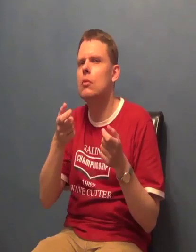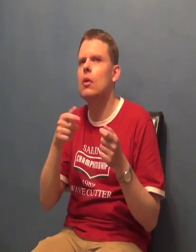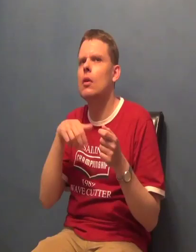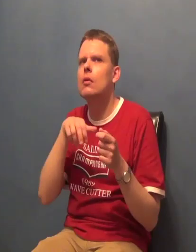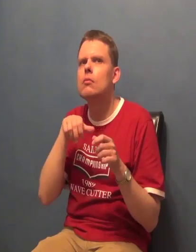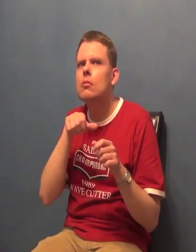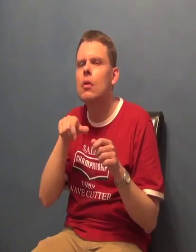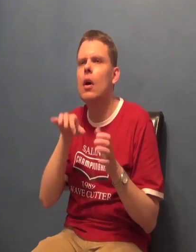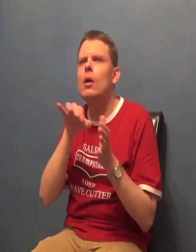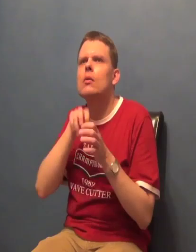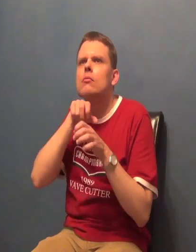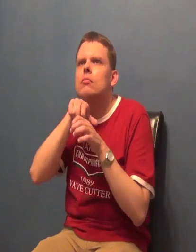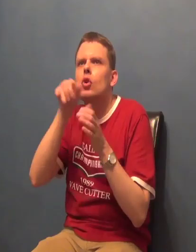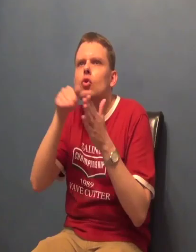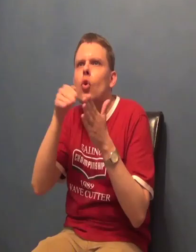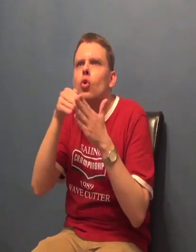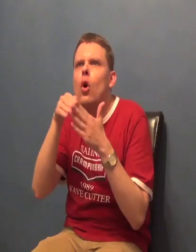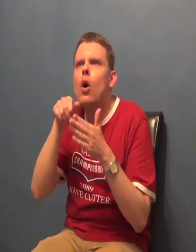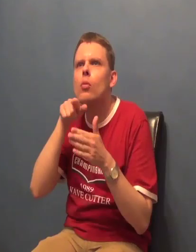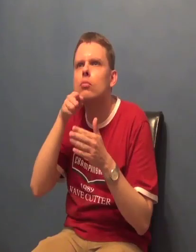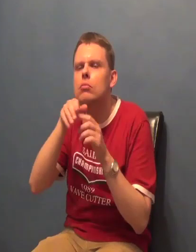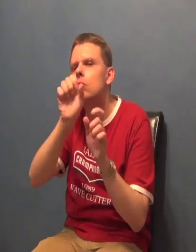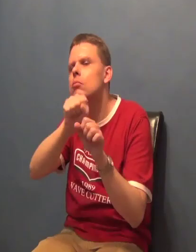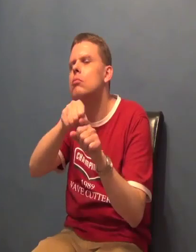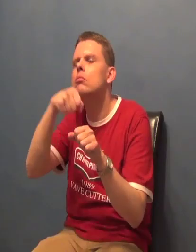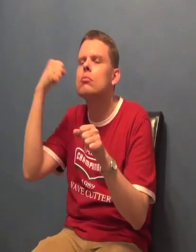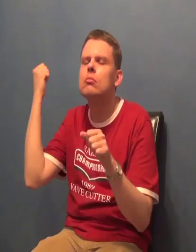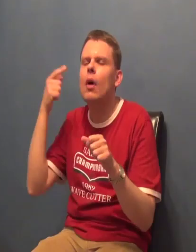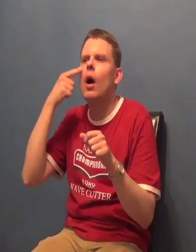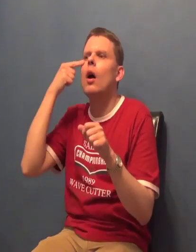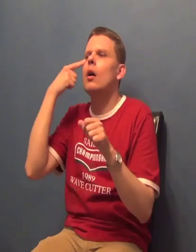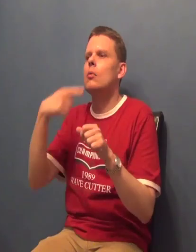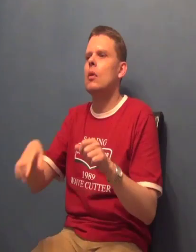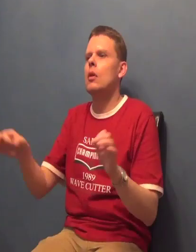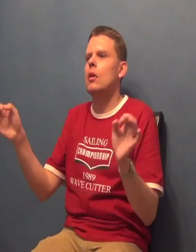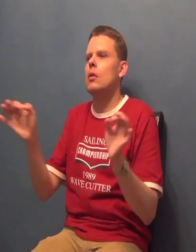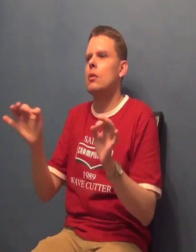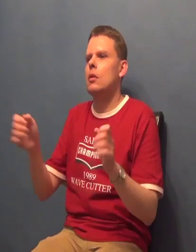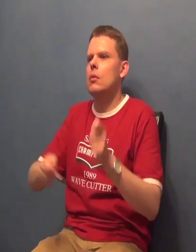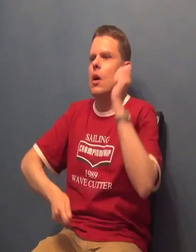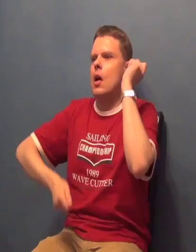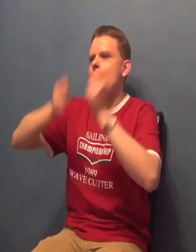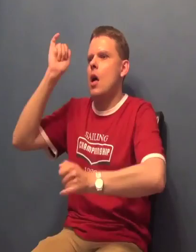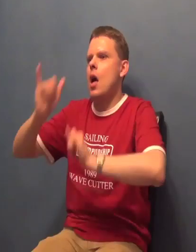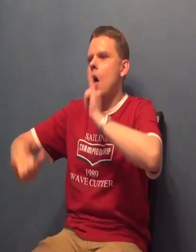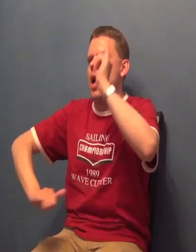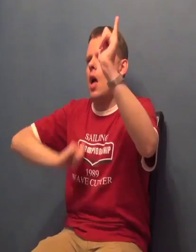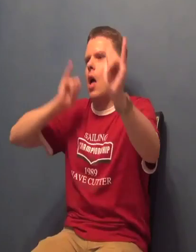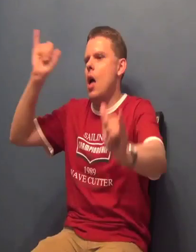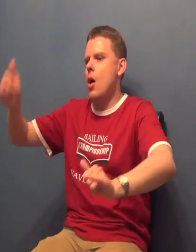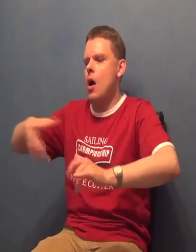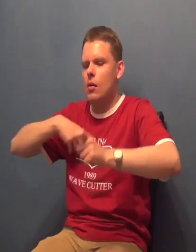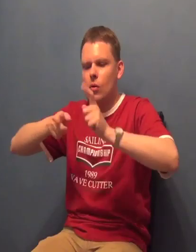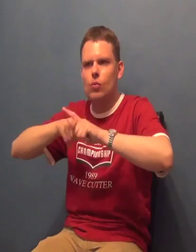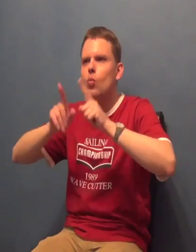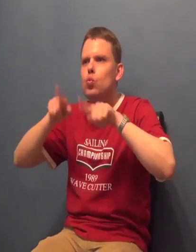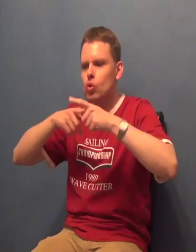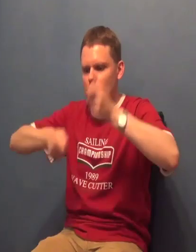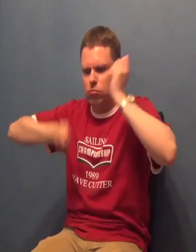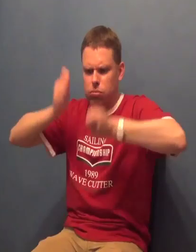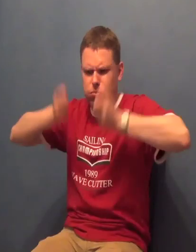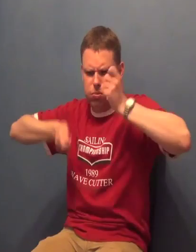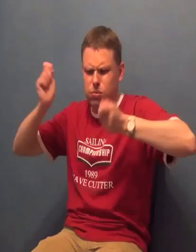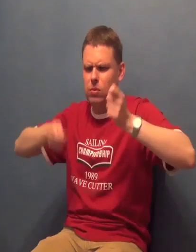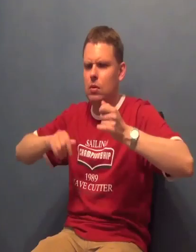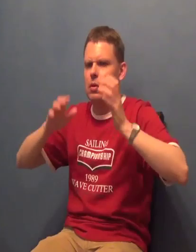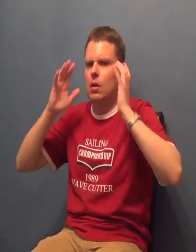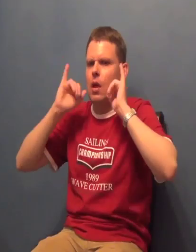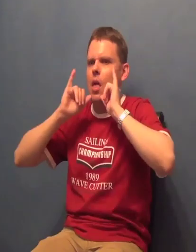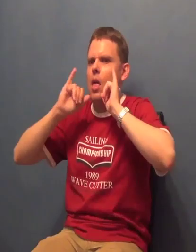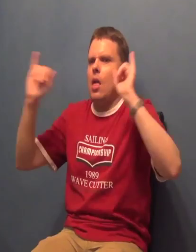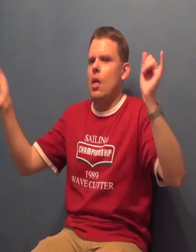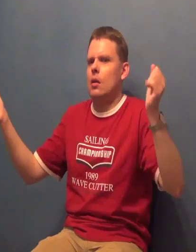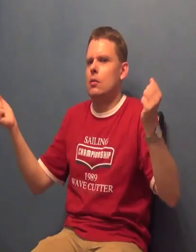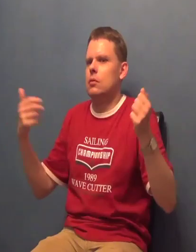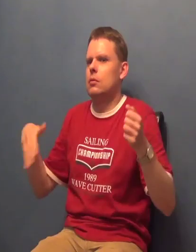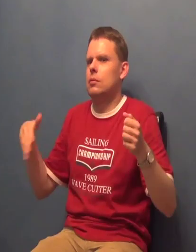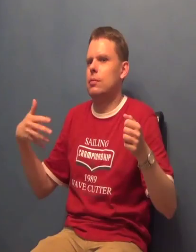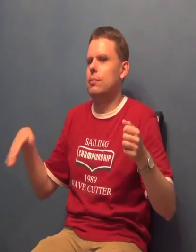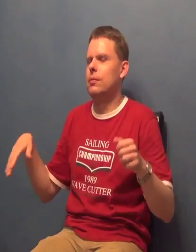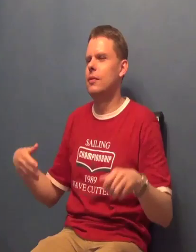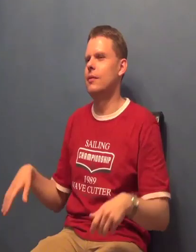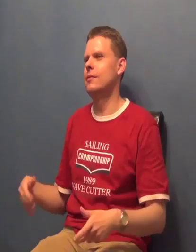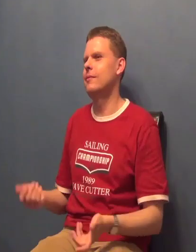Dochodzi do domu, otwiera drzwi, zauważa, że tam ktoś strasznie hałasuje waląc w coś jakby grając na perkusji, robi straszny hałas.